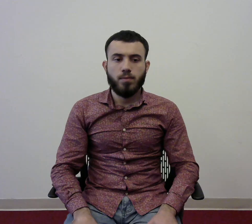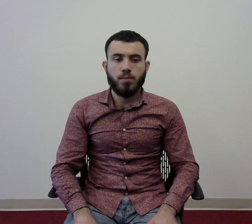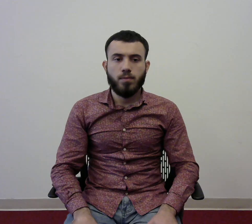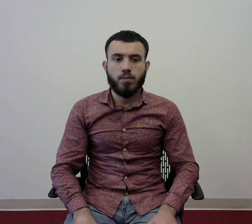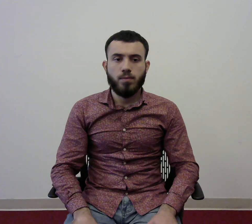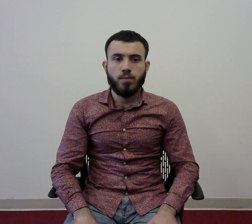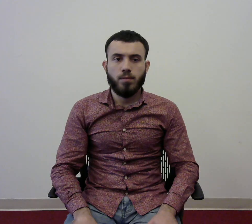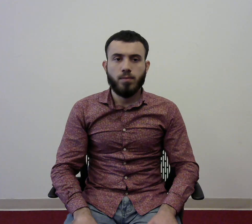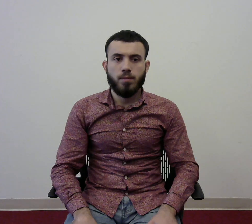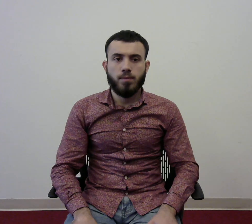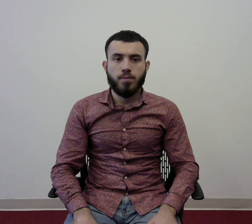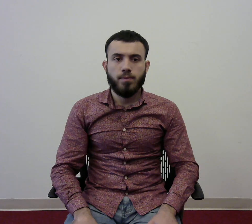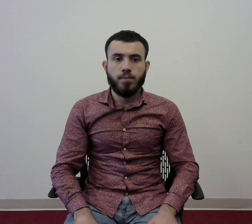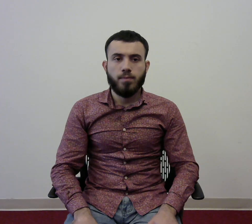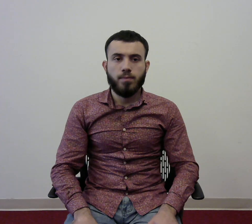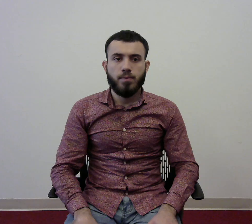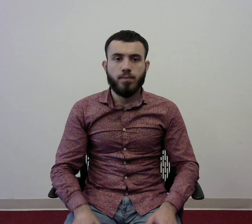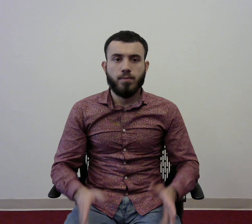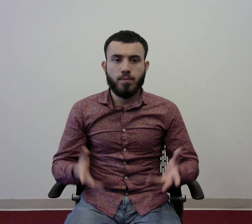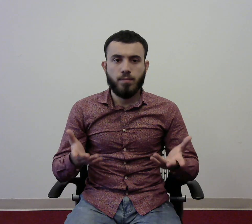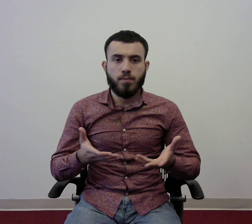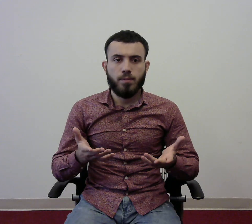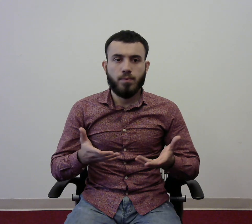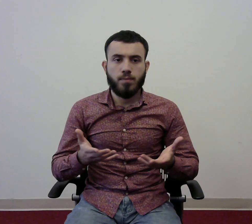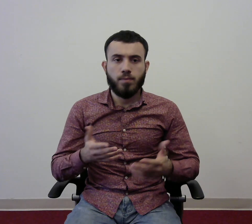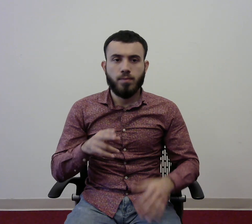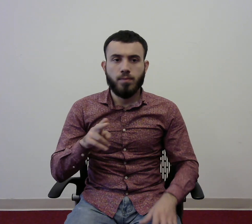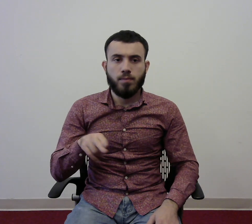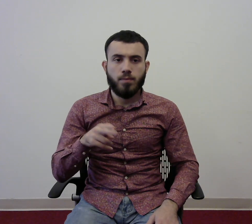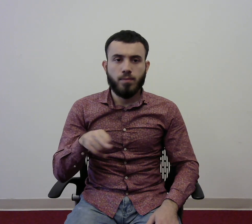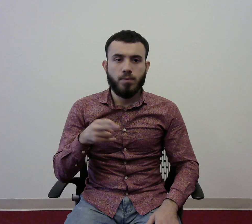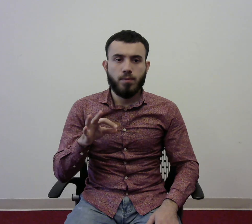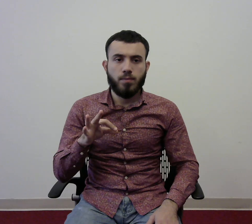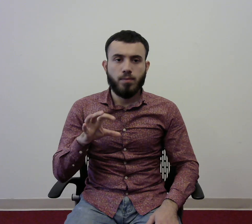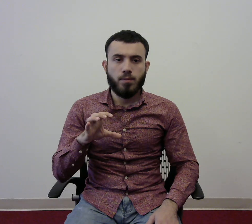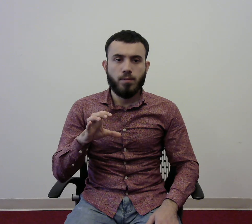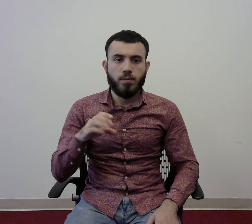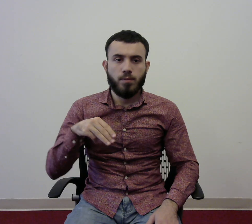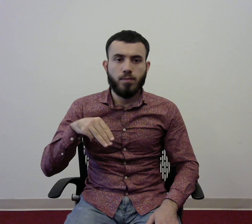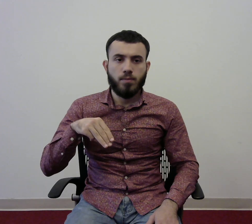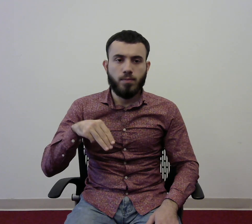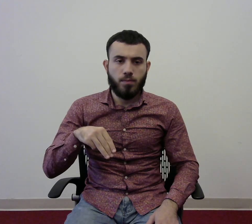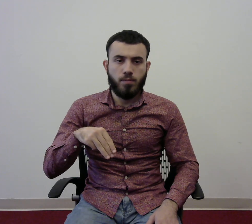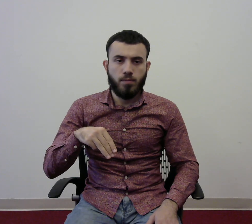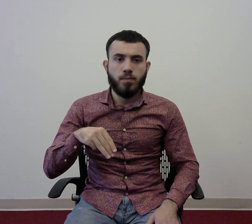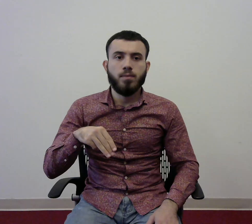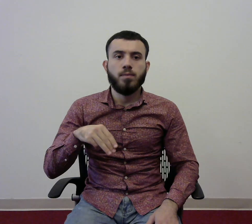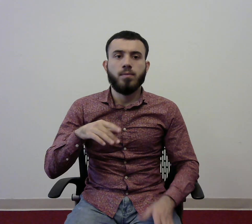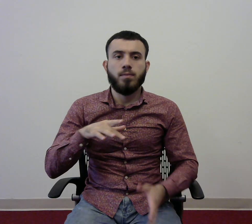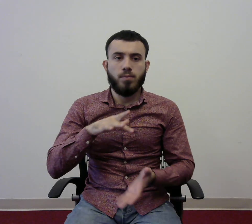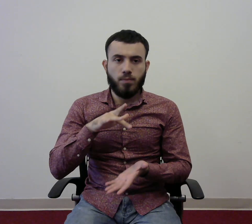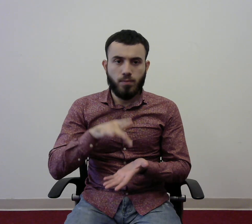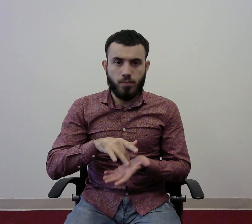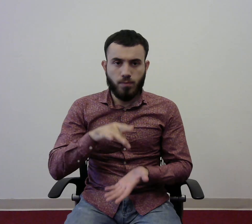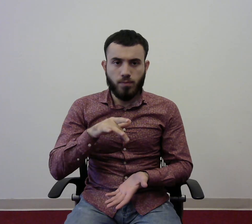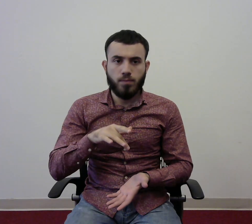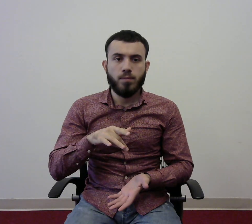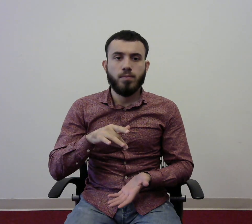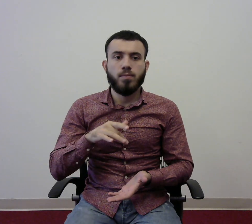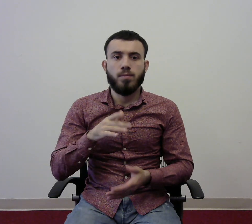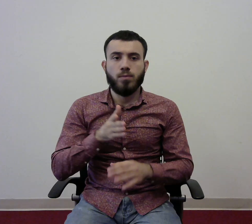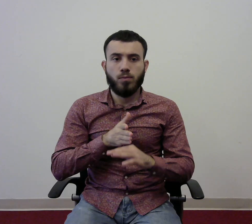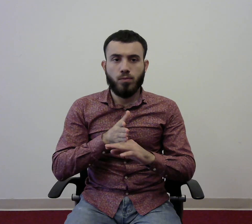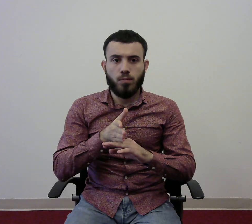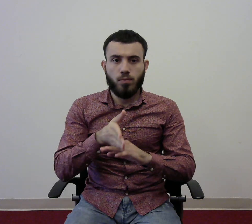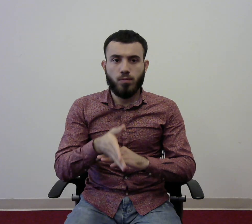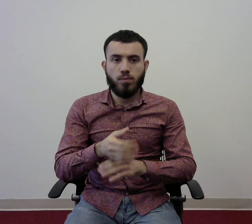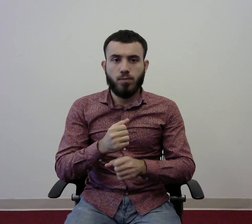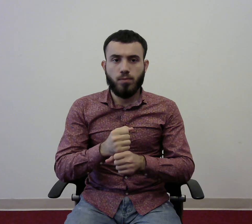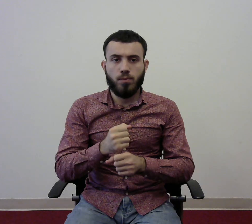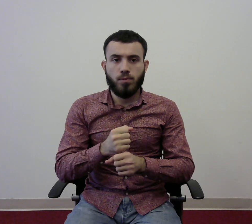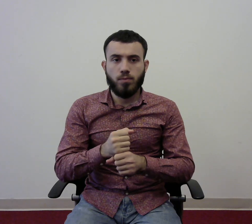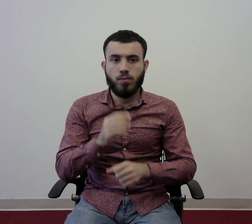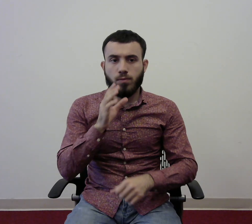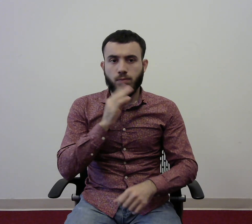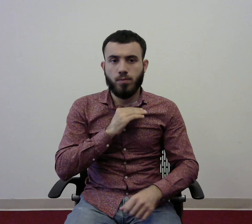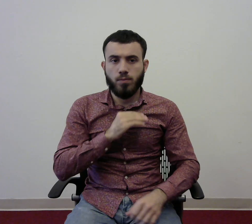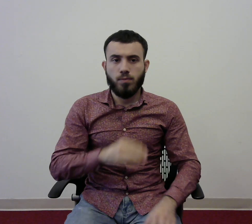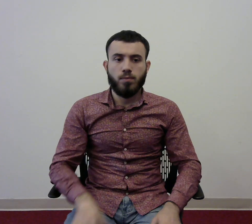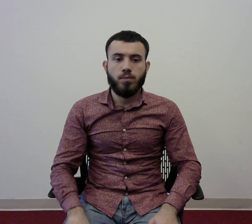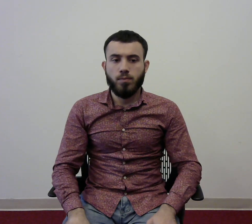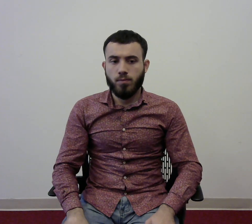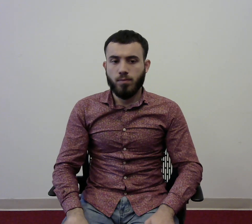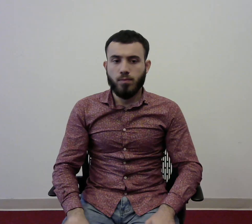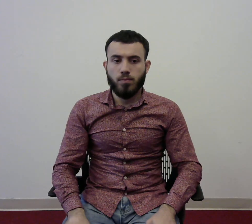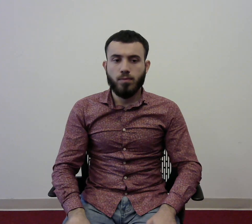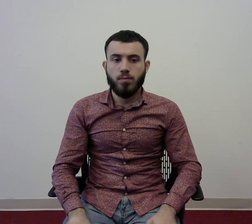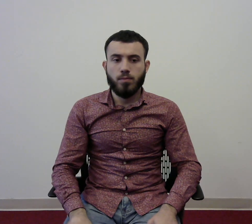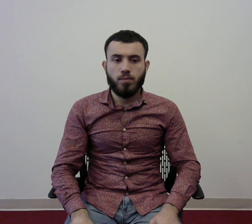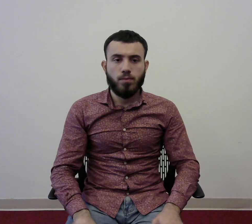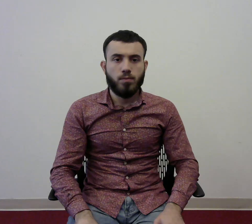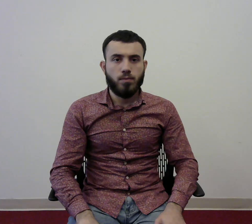Hansı DOST Mərkəzlərinə müraciət edə bilərəm?